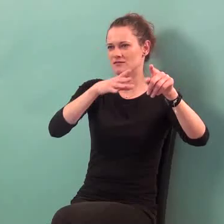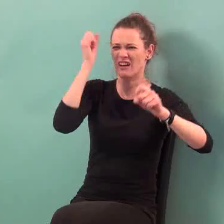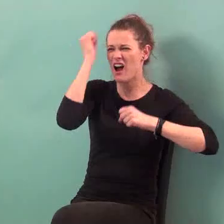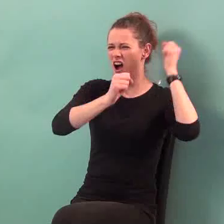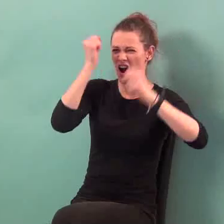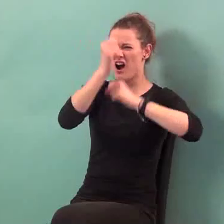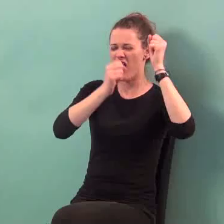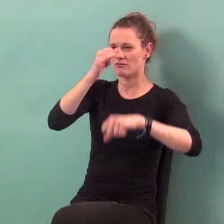Walą w nie.